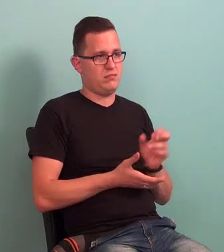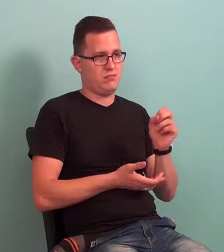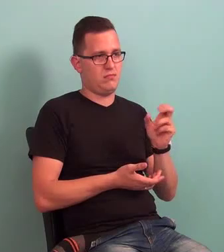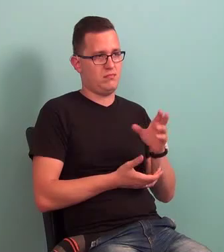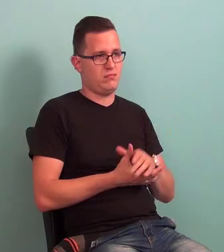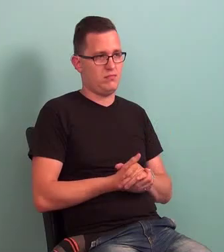Tak, tak.